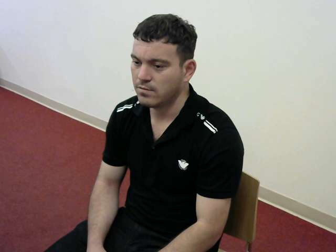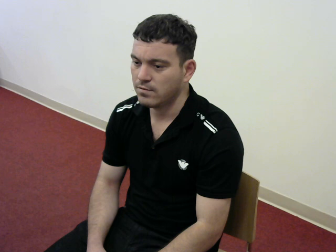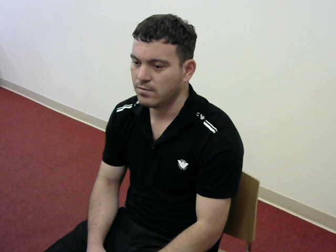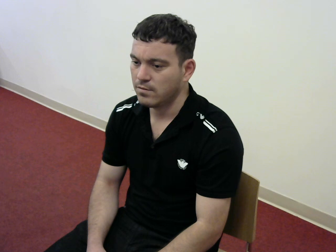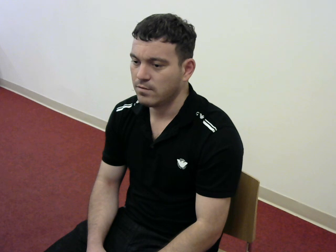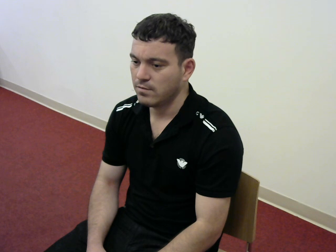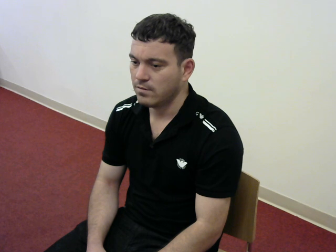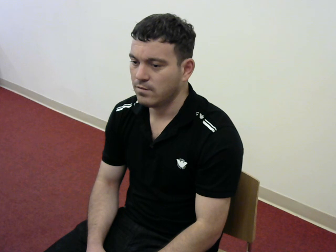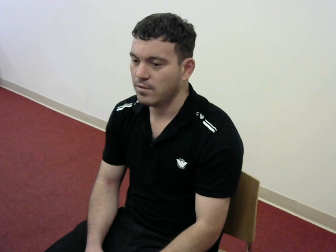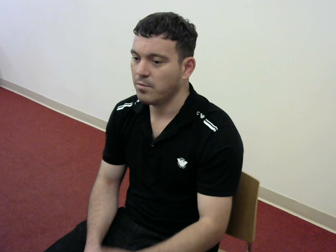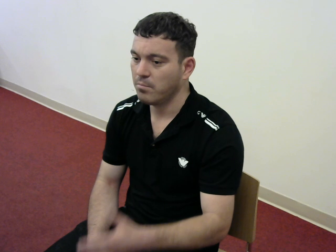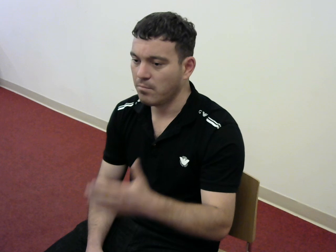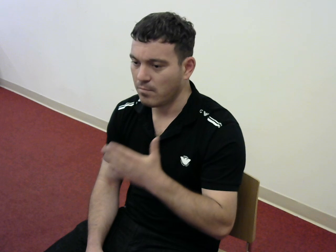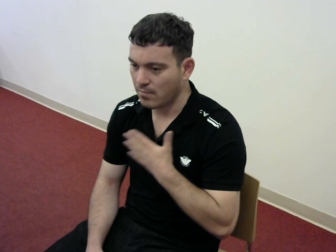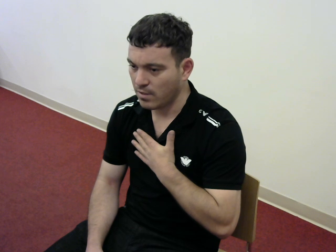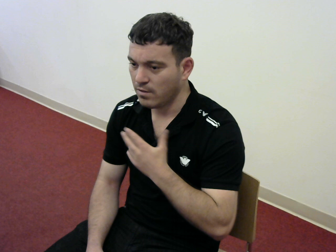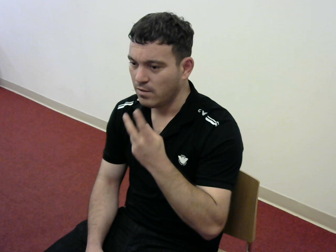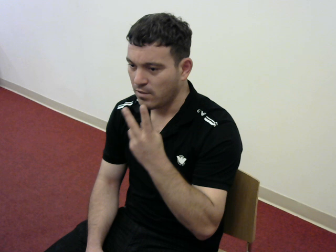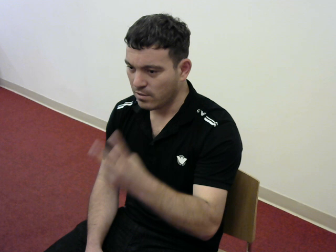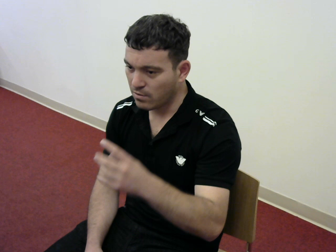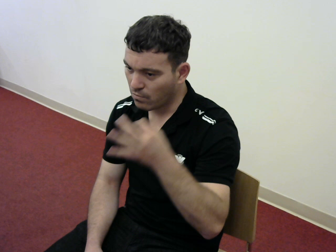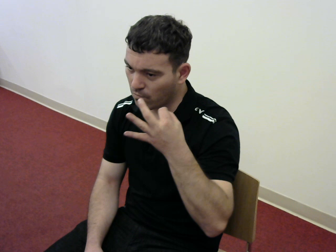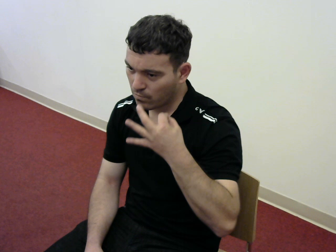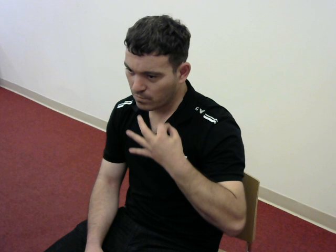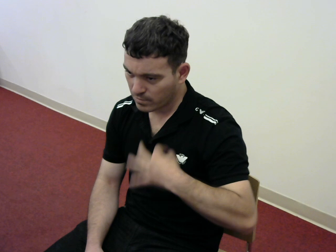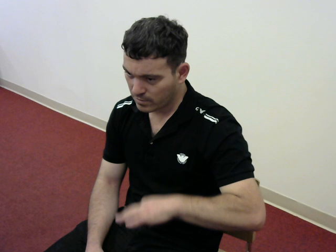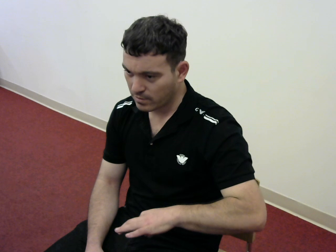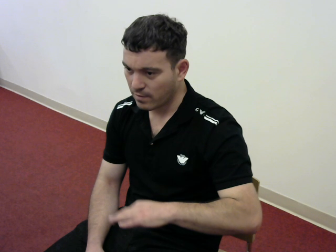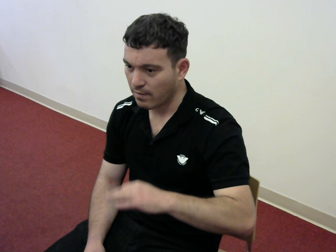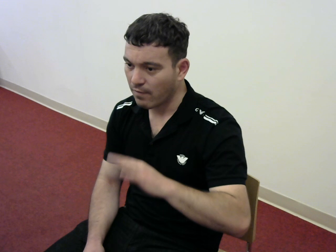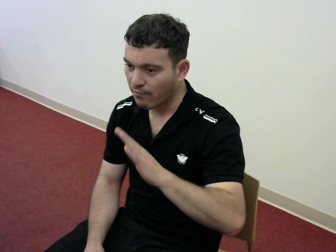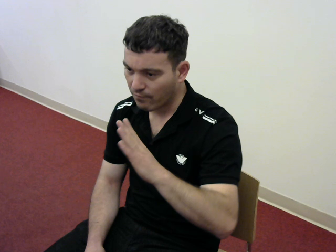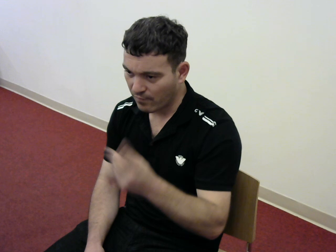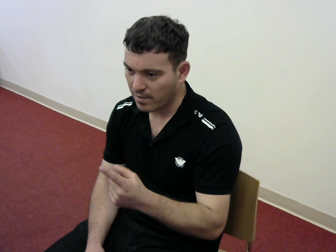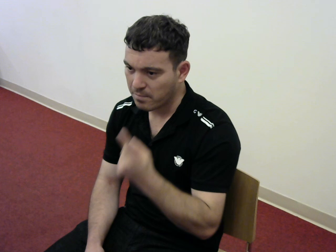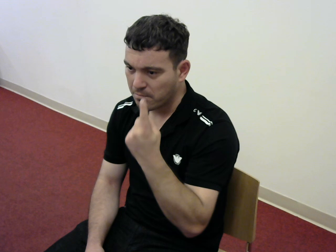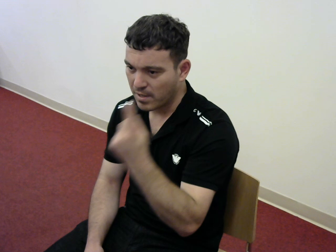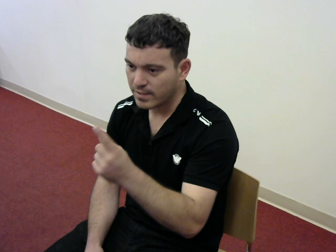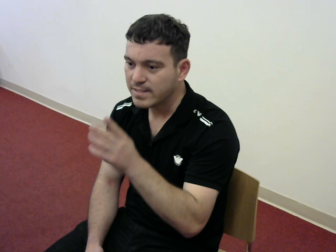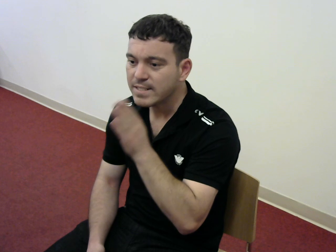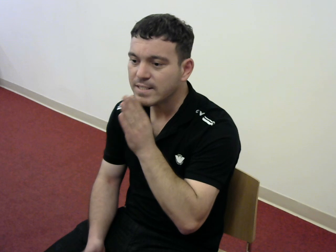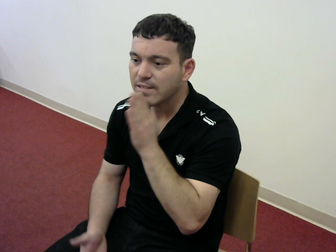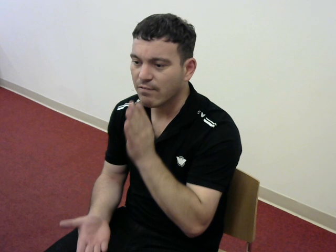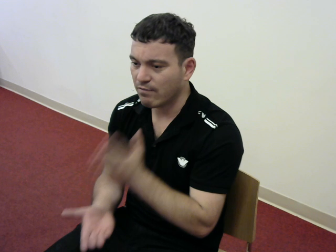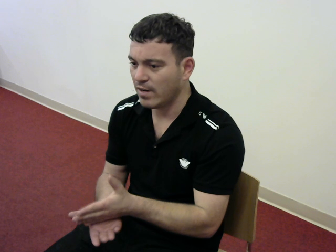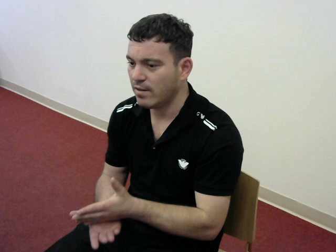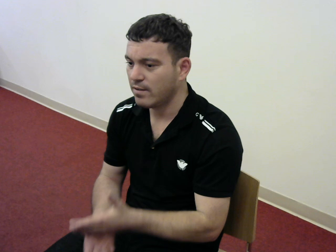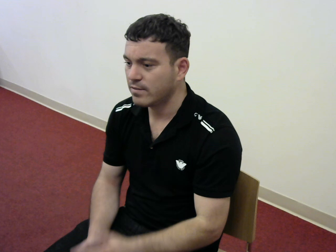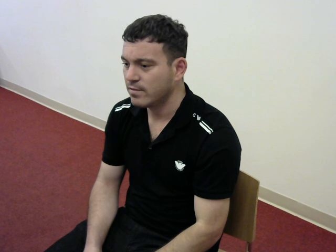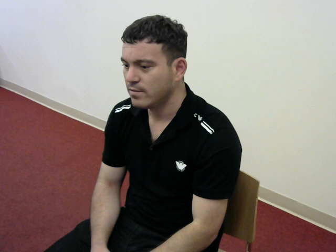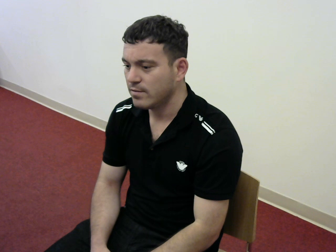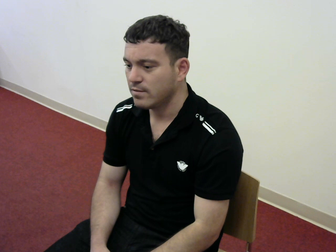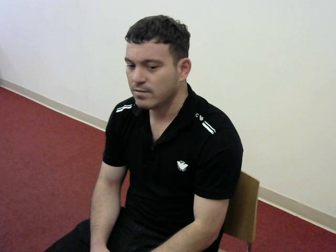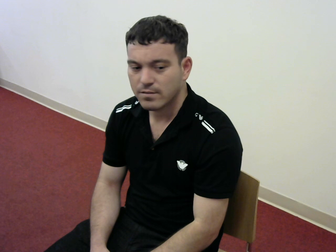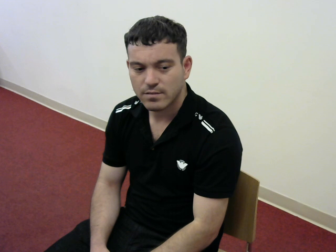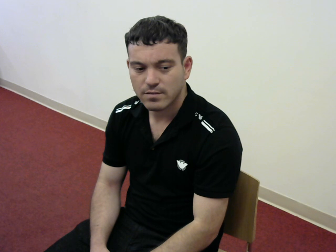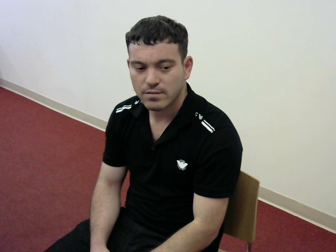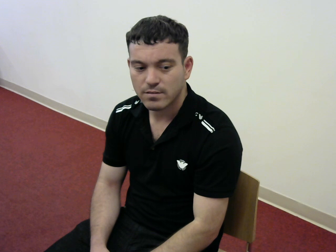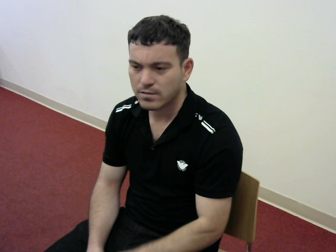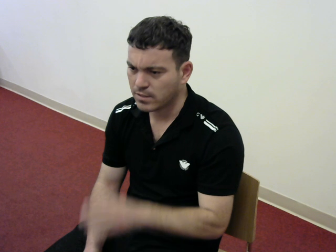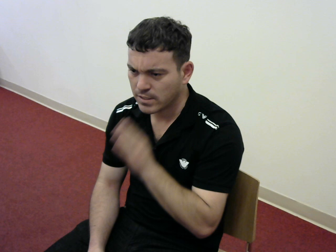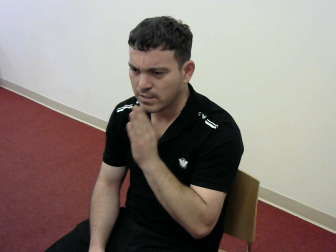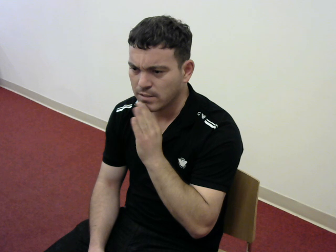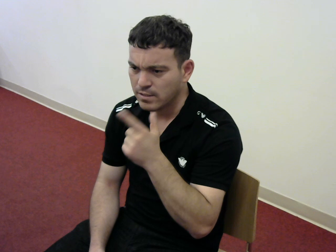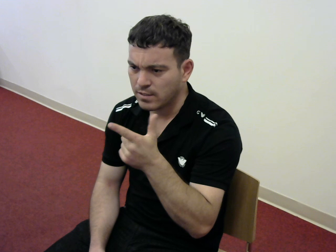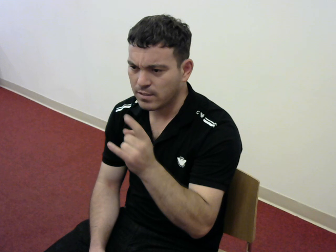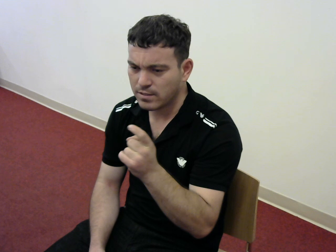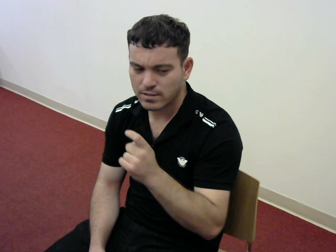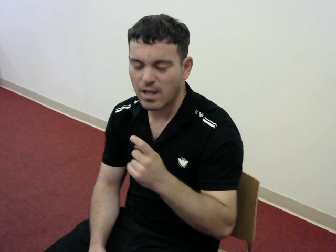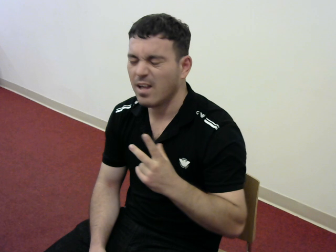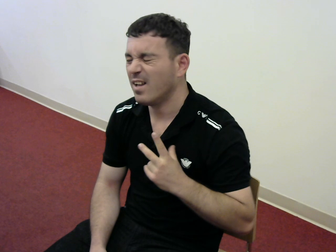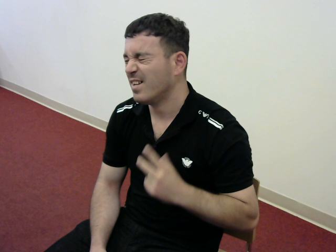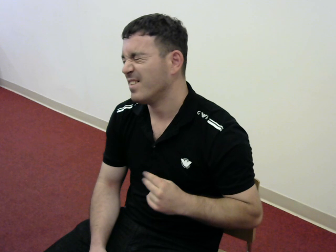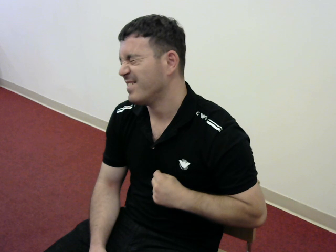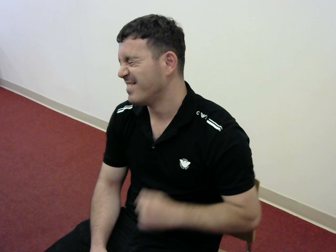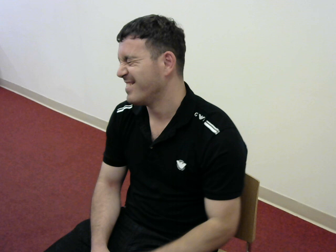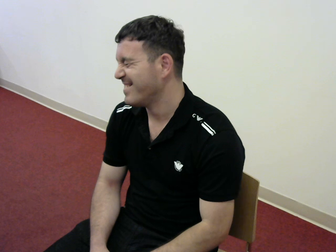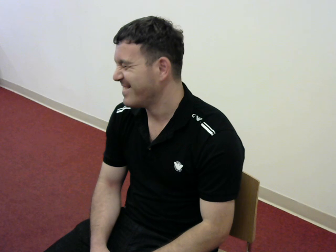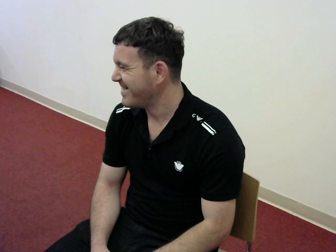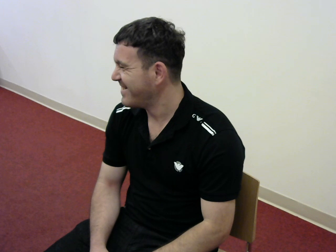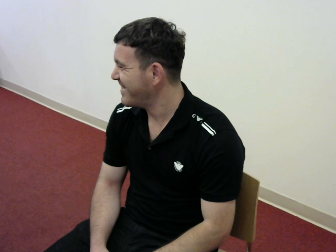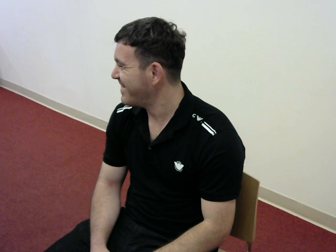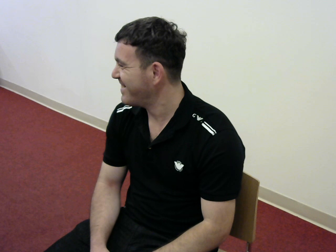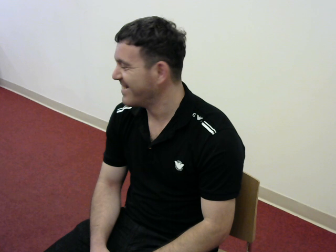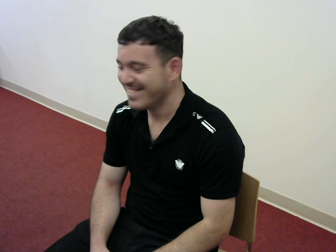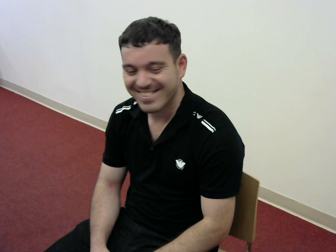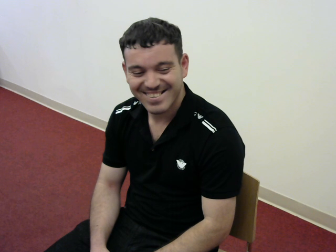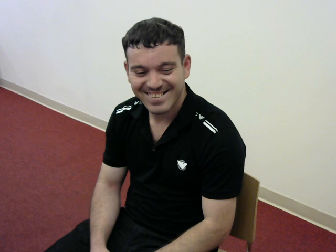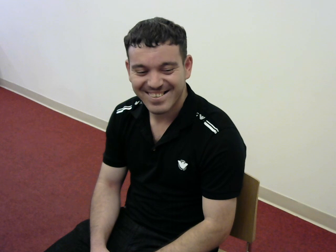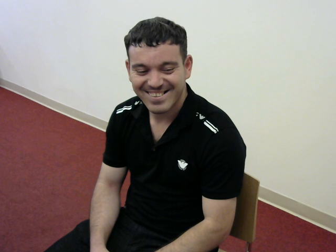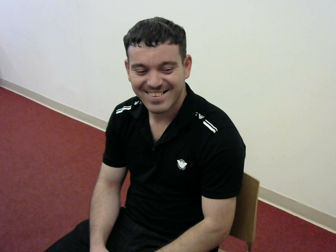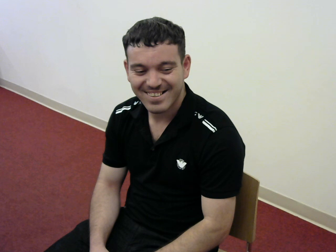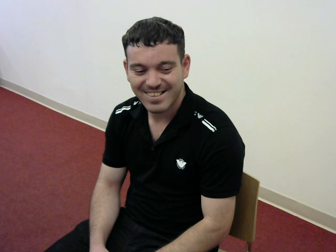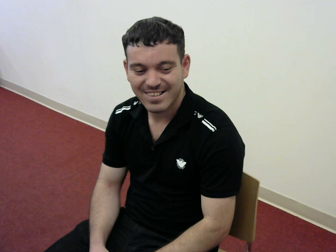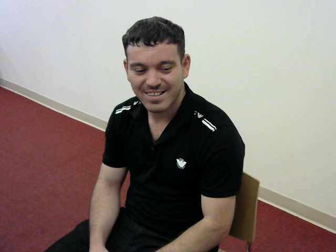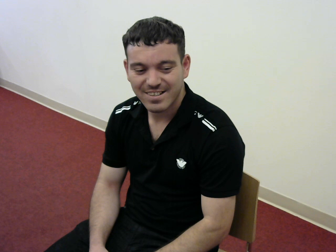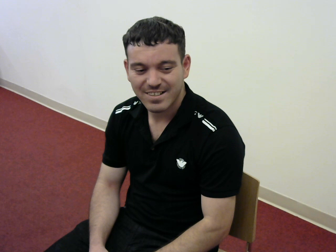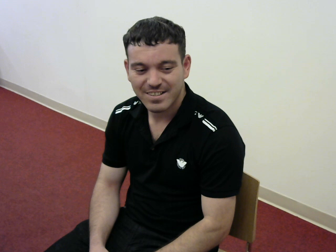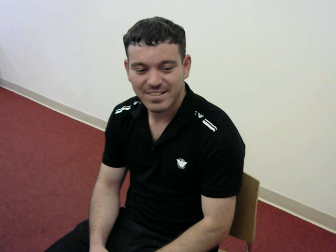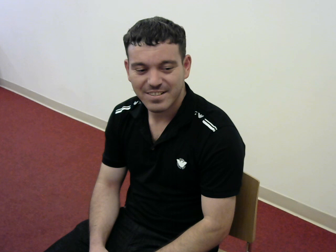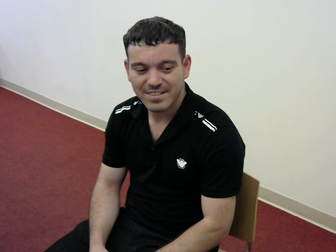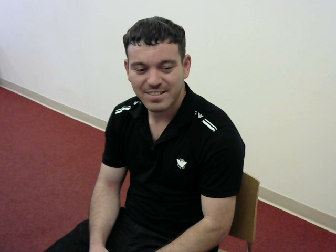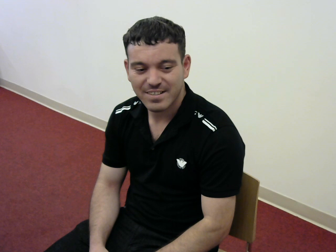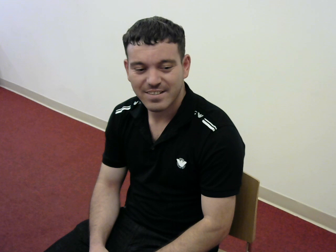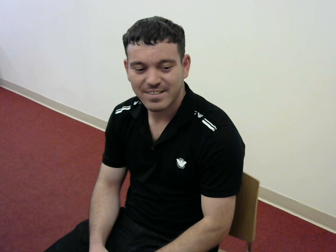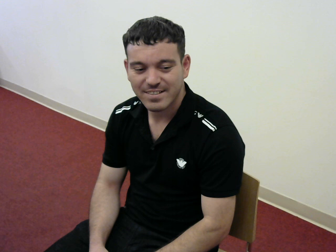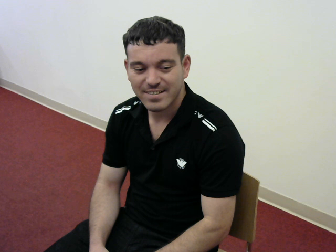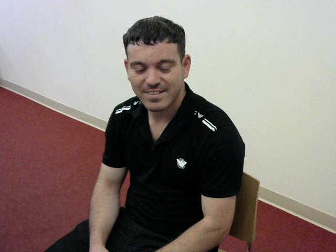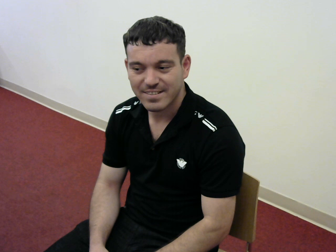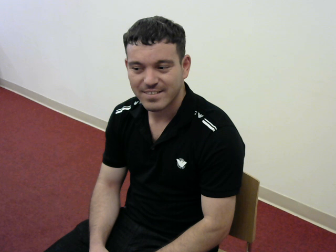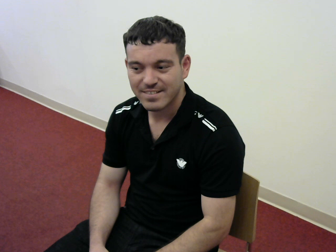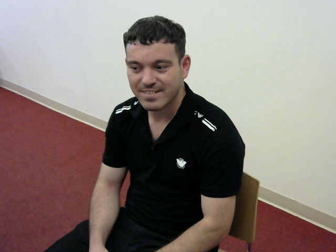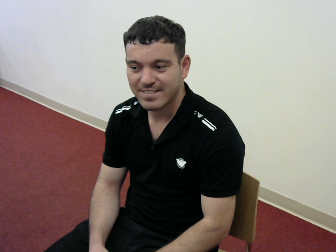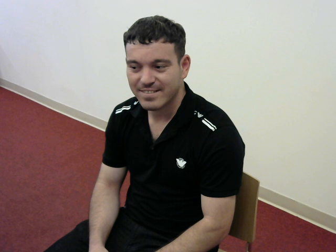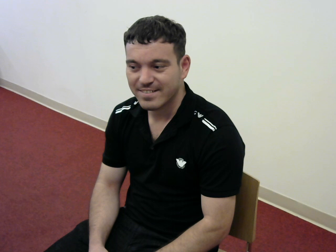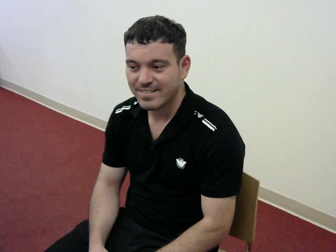Mənim 2 oğlum və 1 qızım var